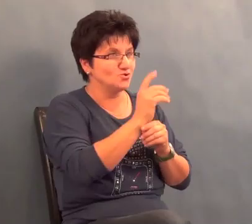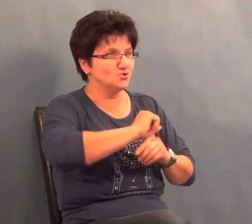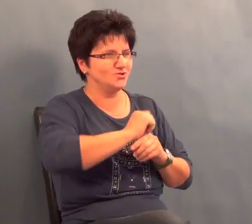O fajnie!